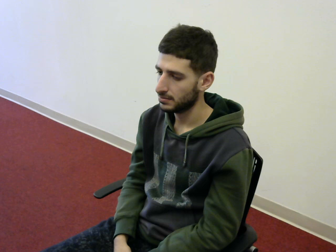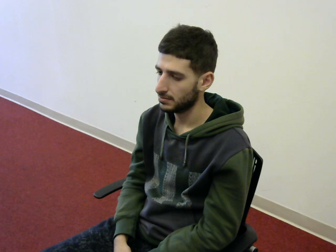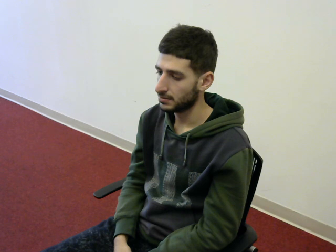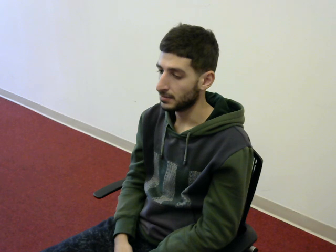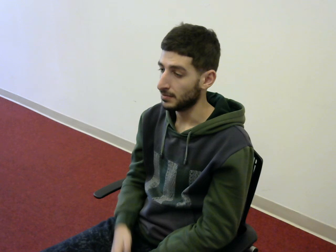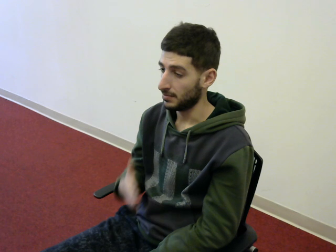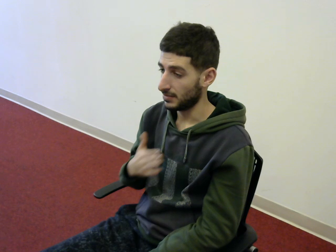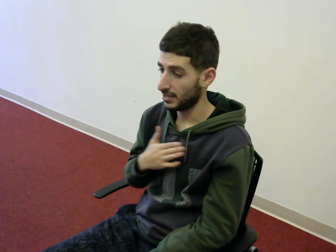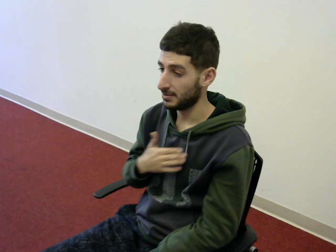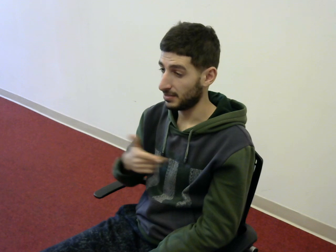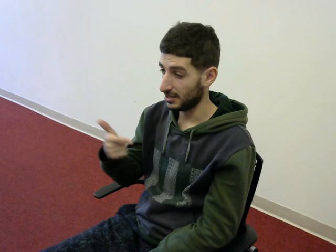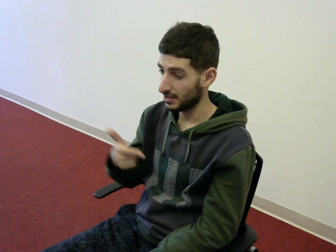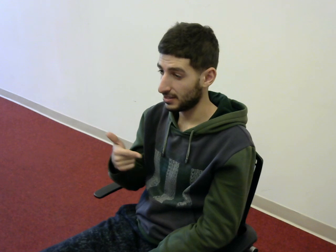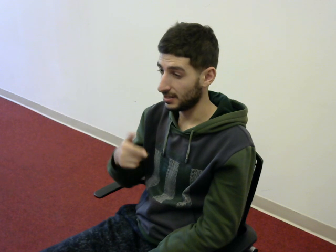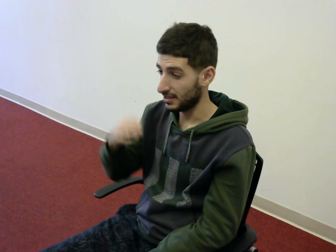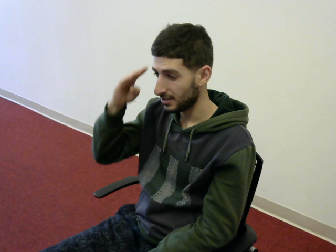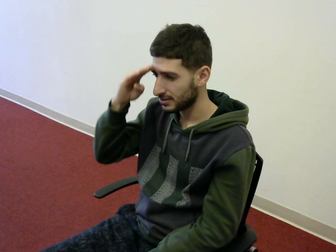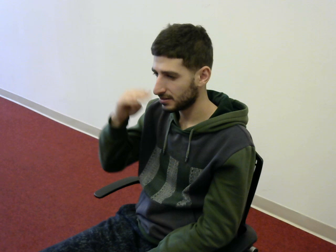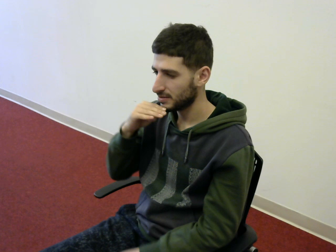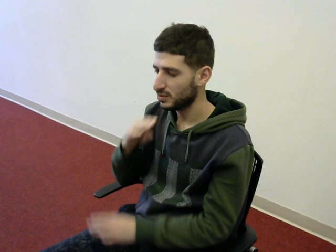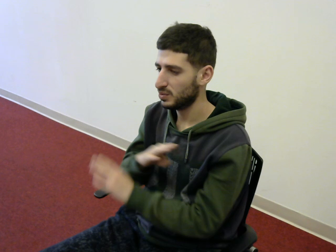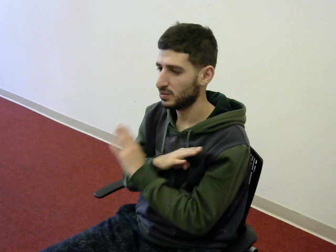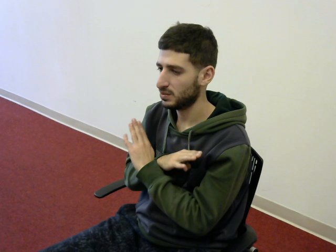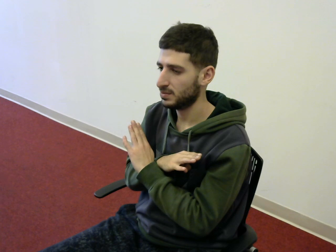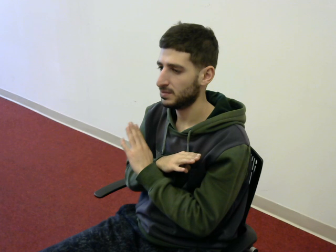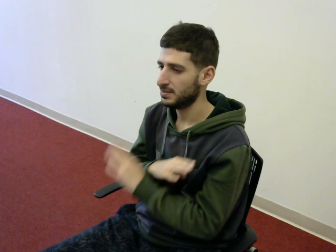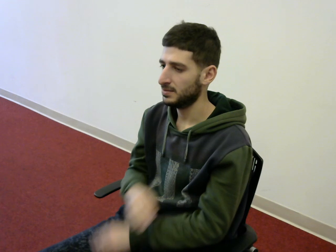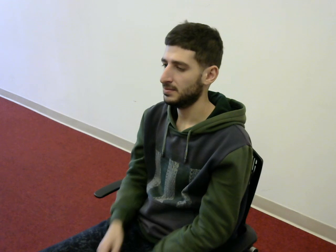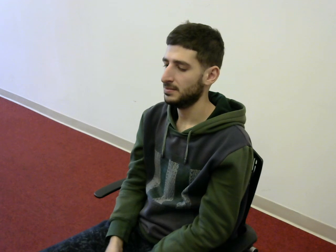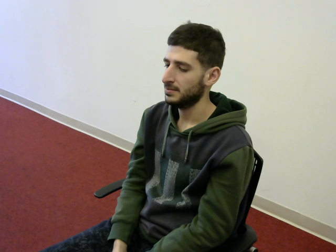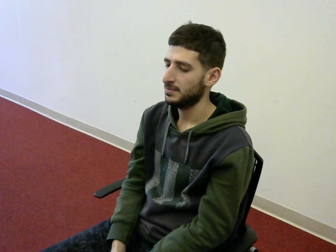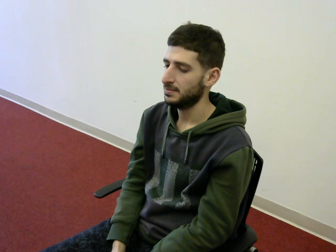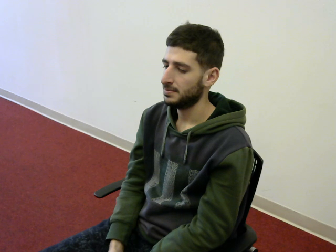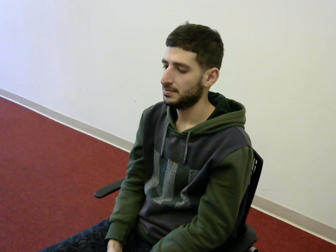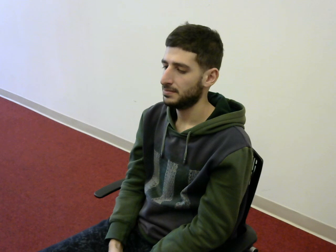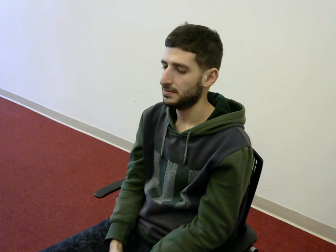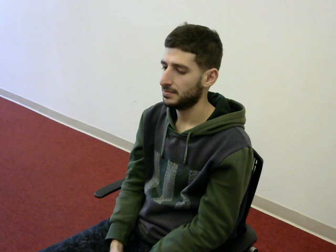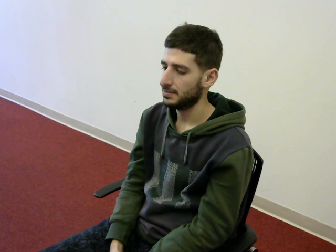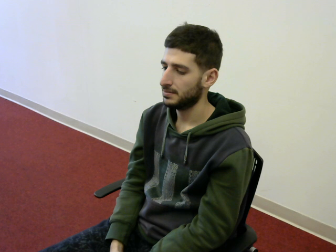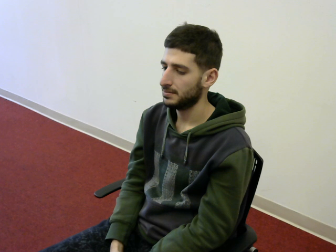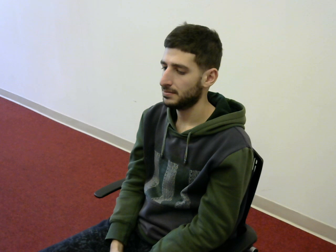Mənim qayınatam rəhmətə gedib